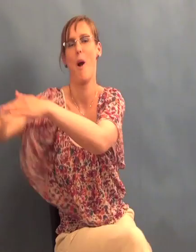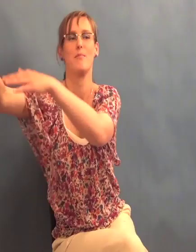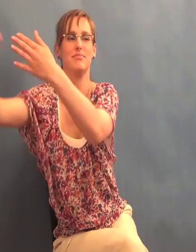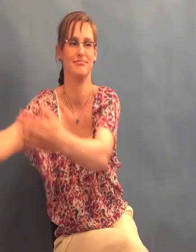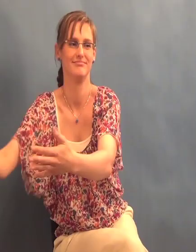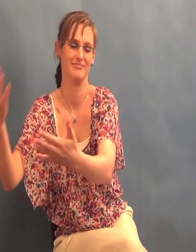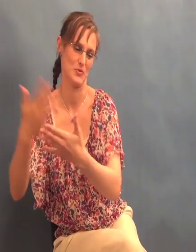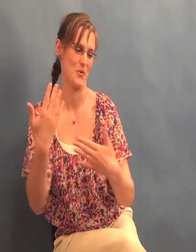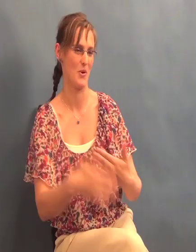Już koniec.